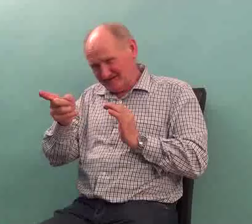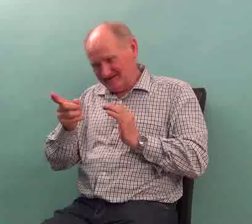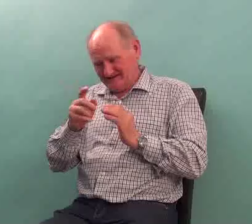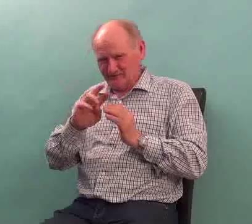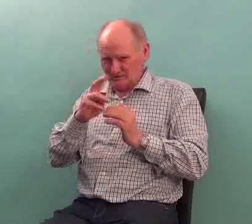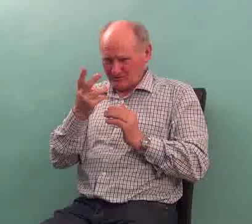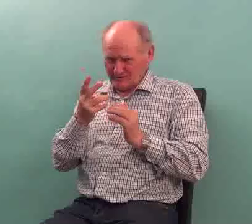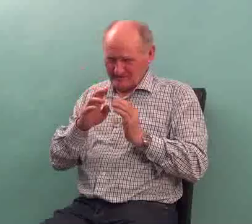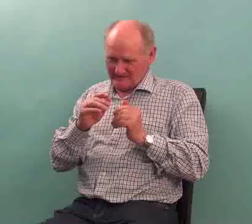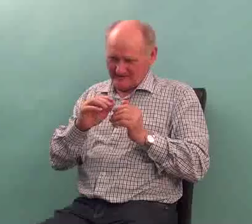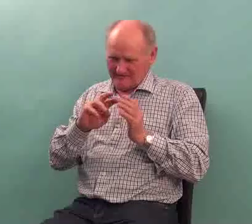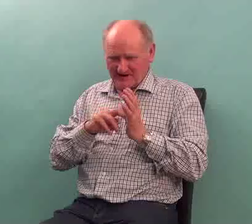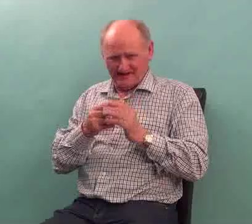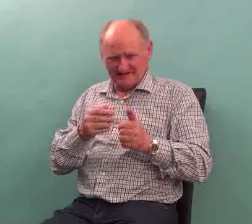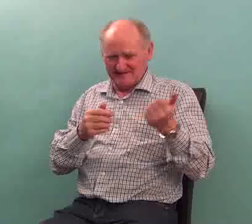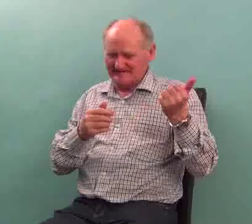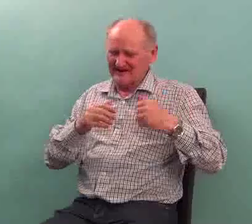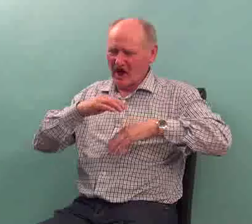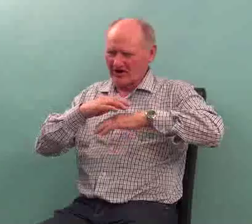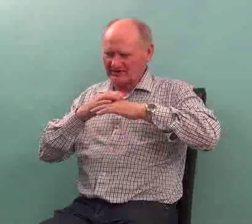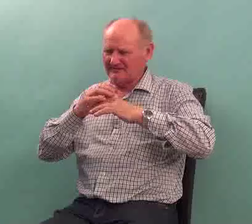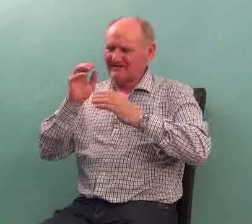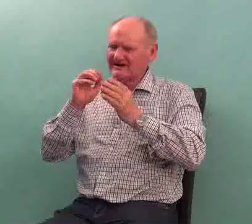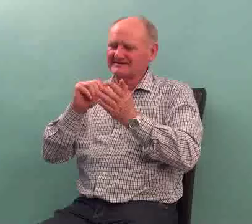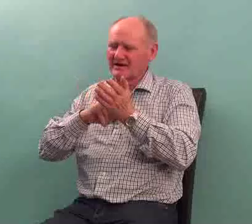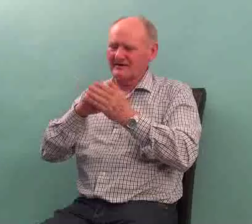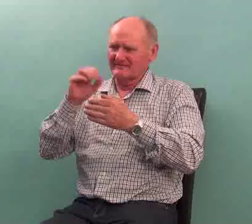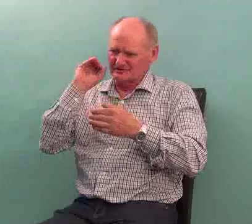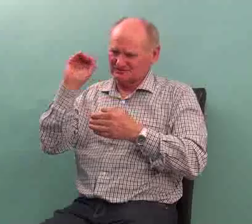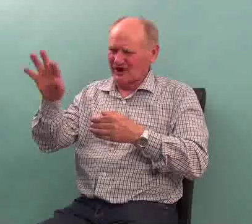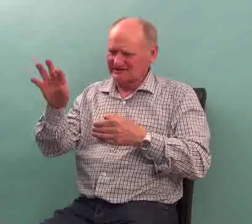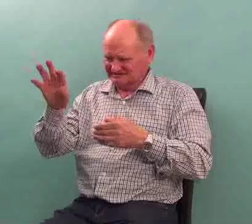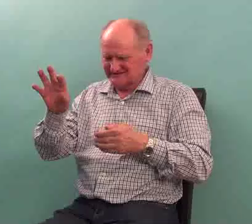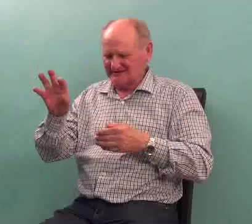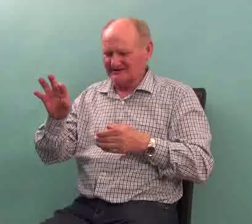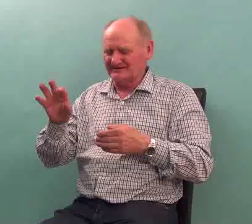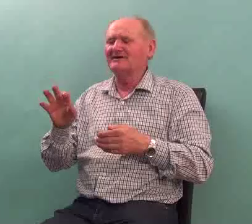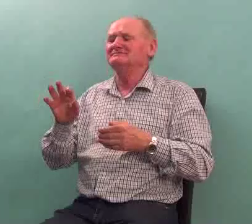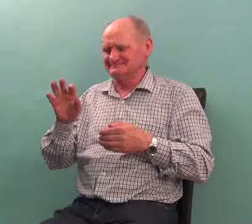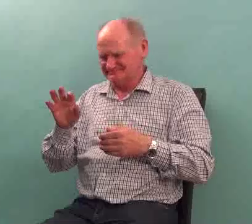A potem zaplanował rzucić kamieniem w drugie okno.